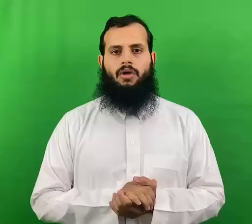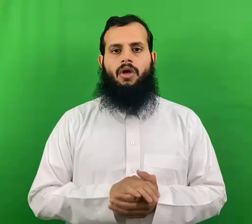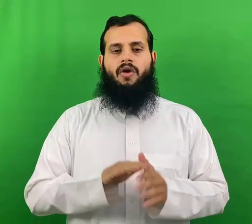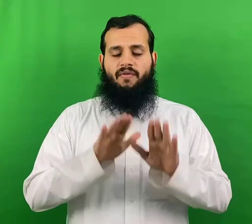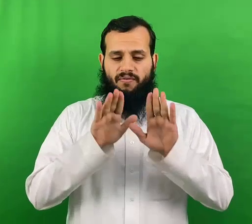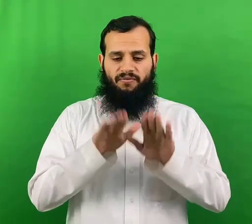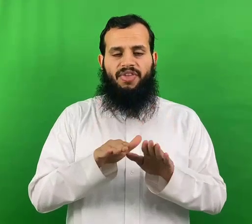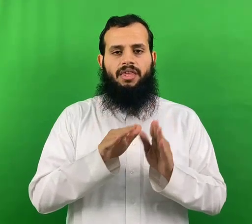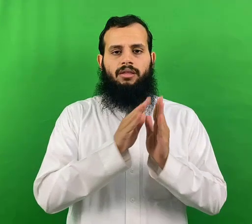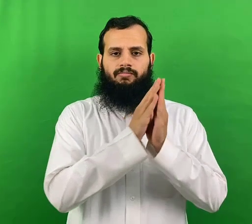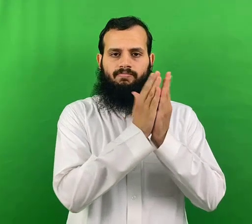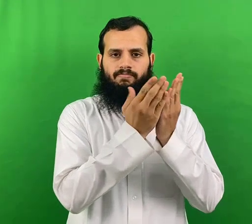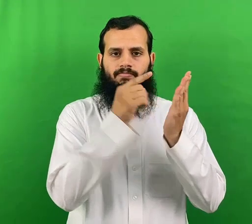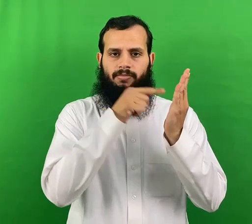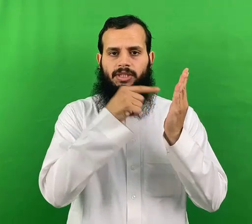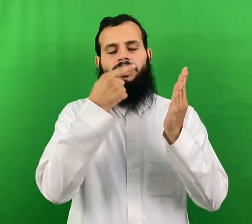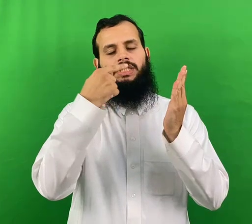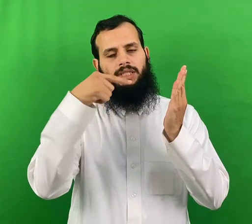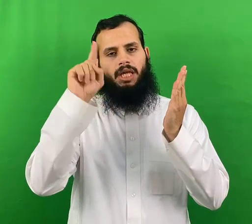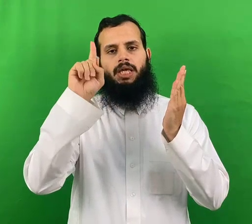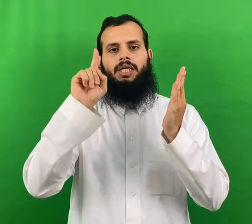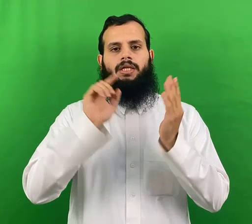في صحيح